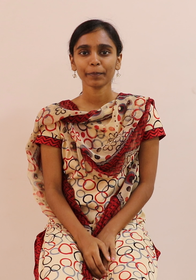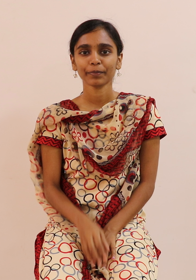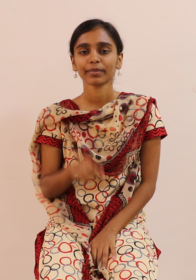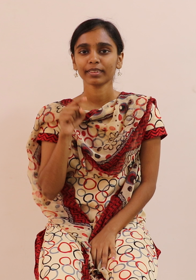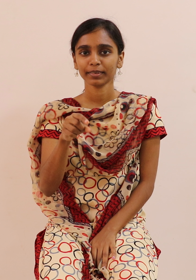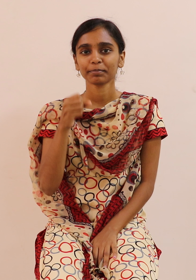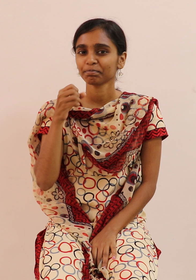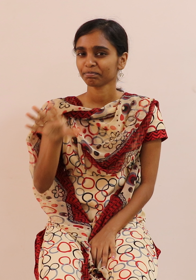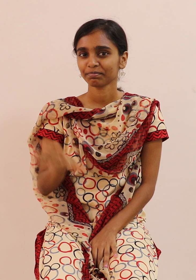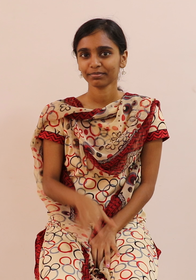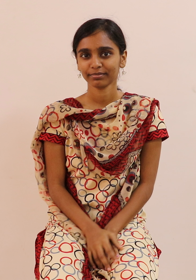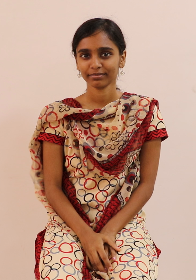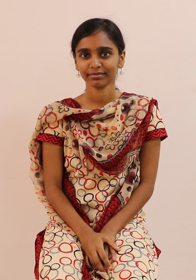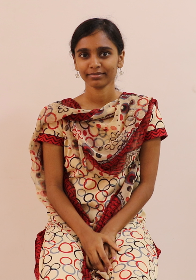you are bad